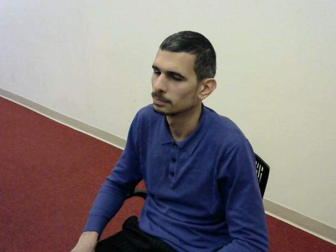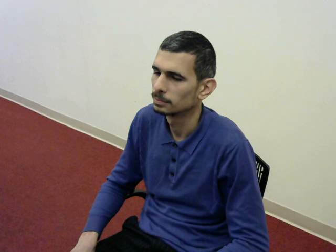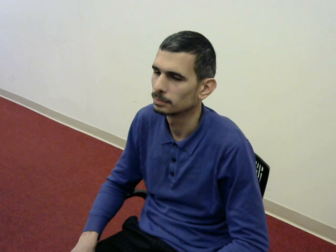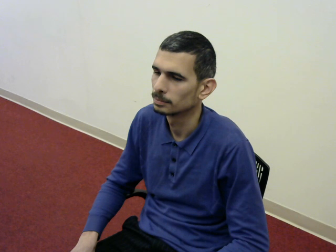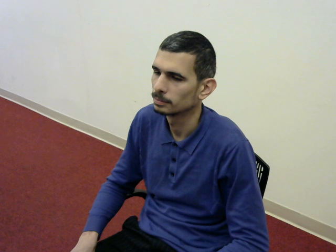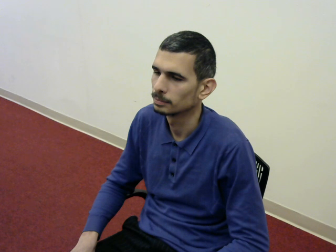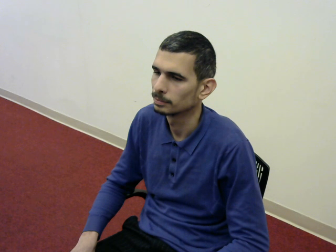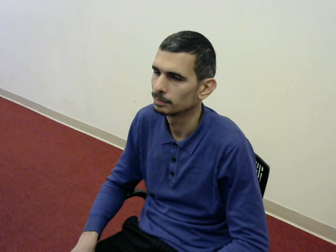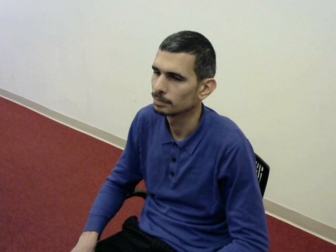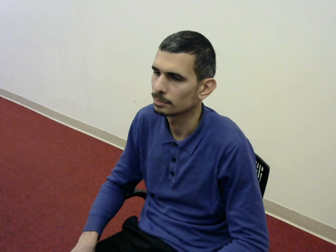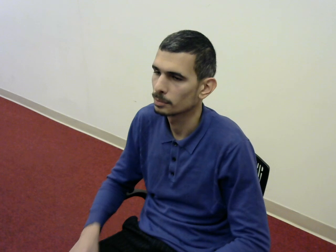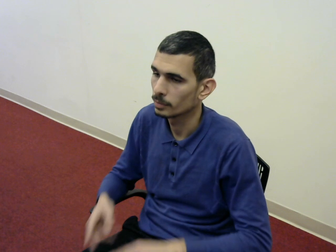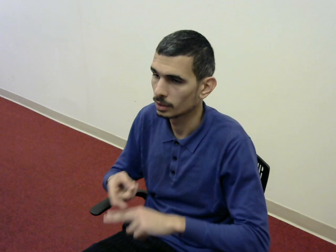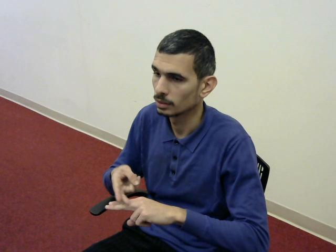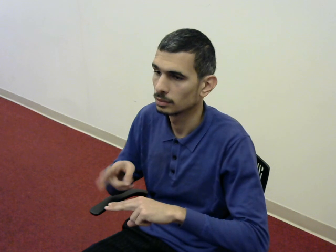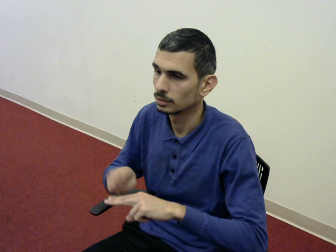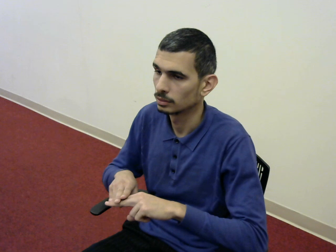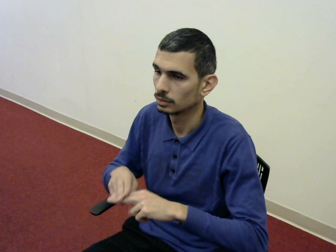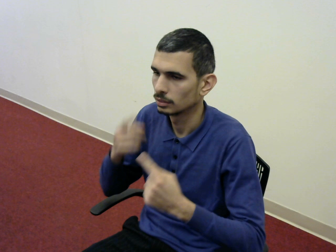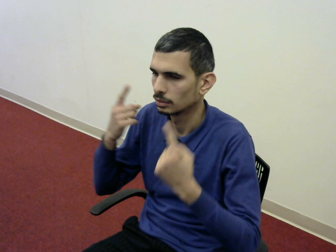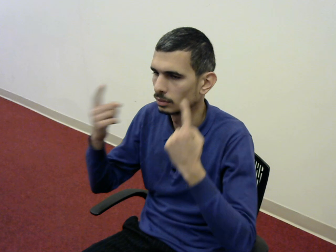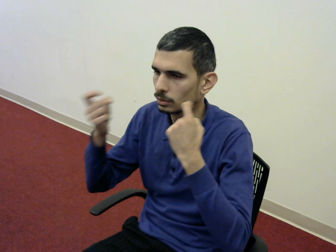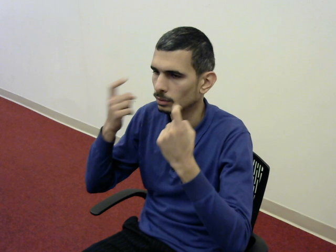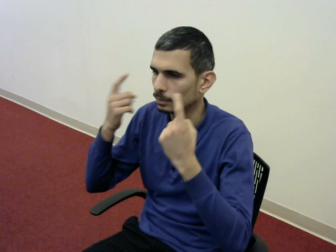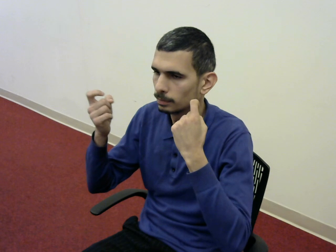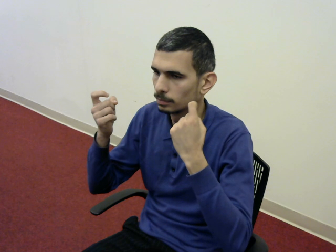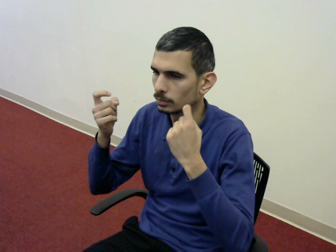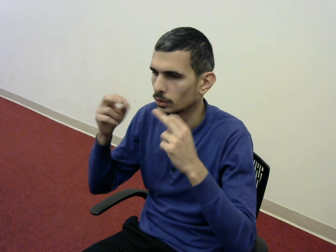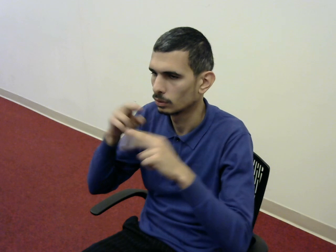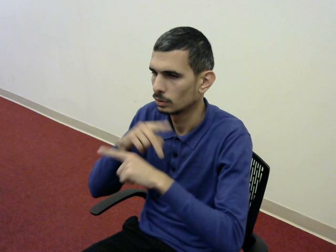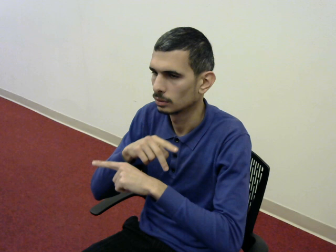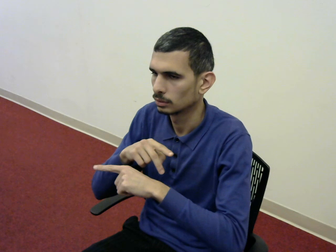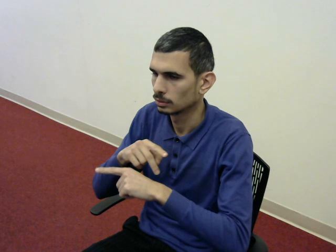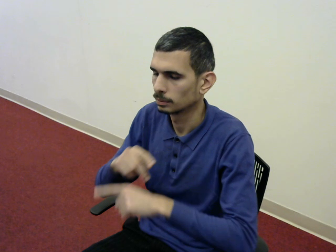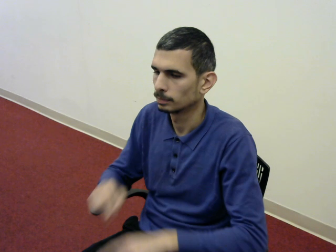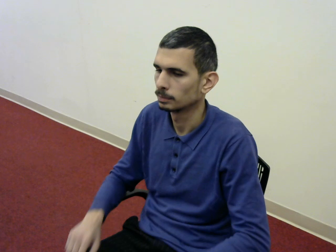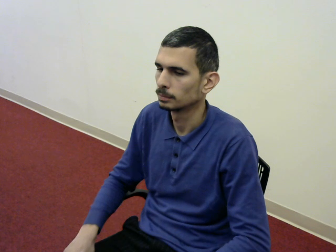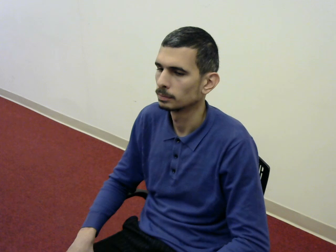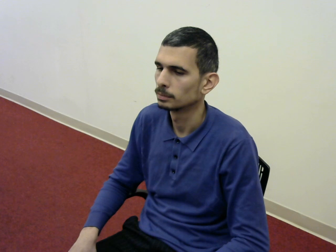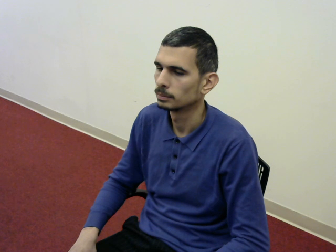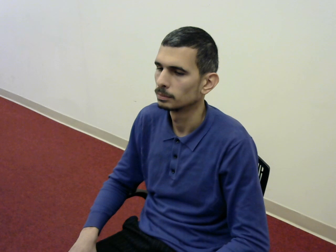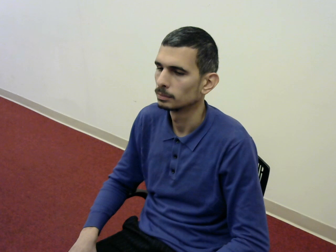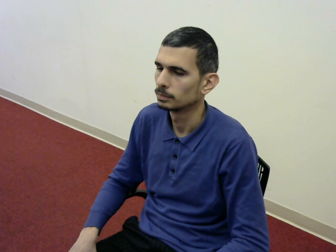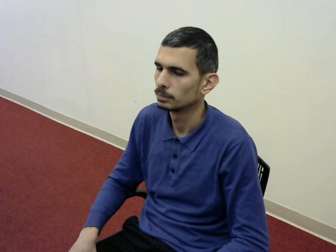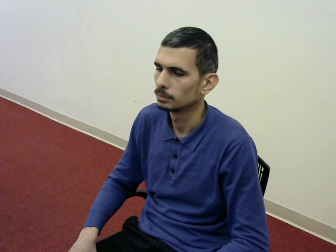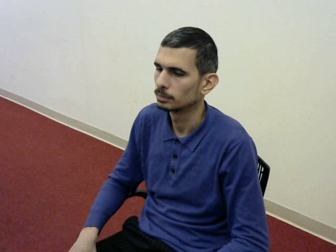Bu məlumat səhvdir